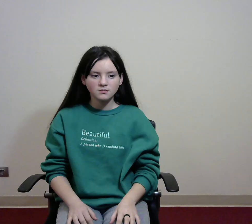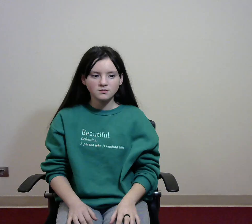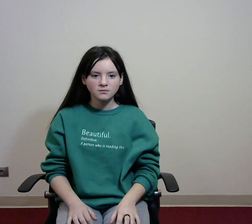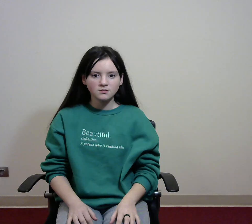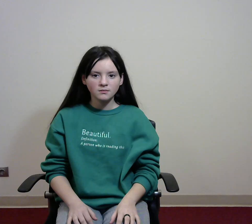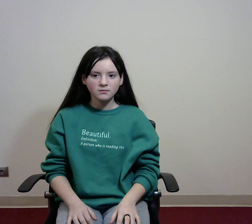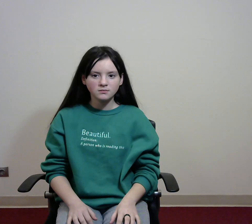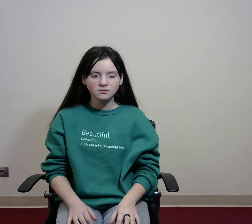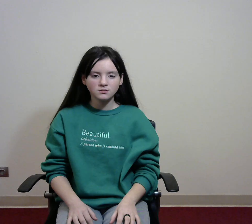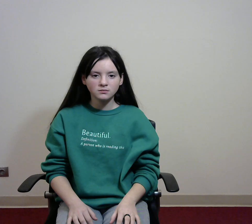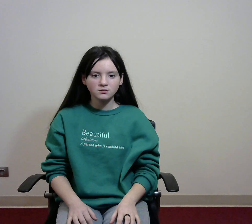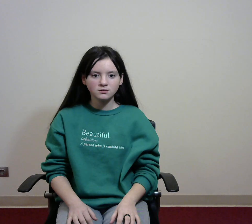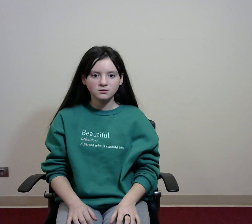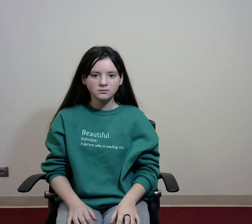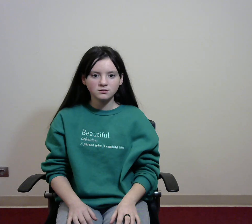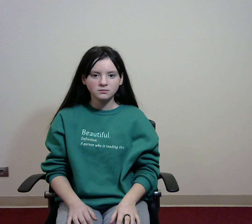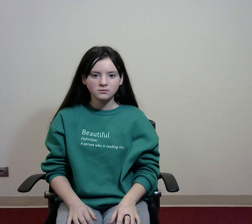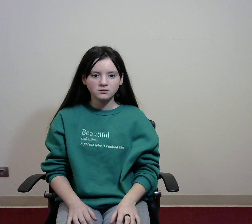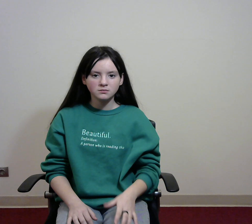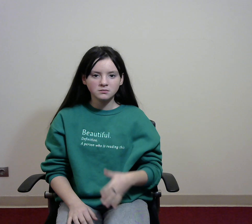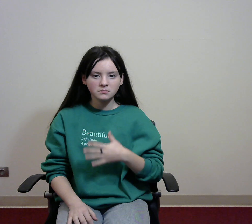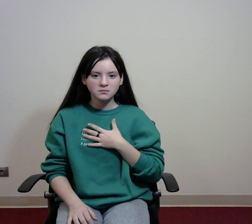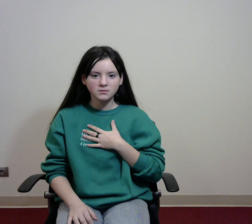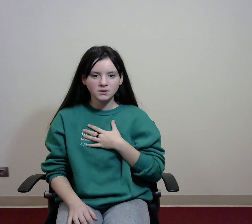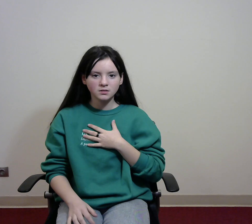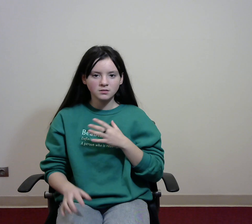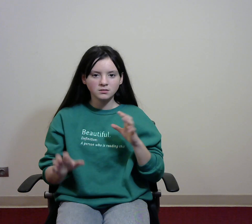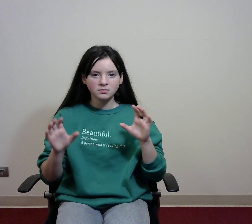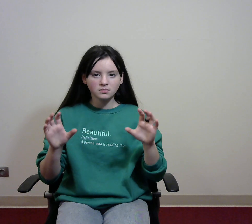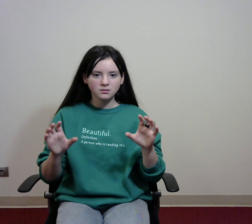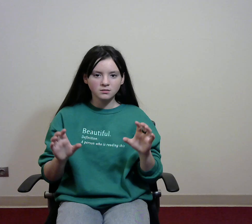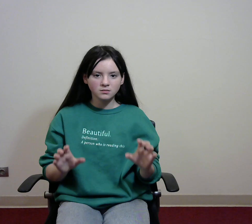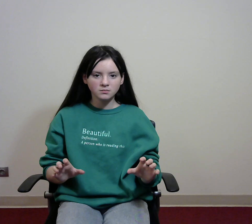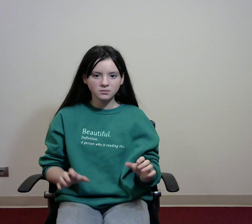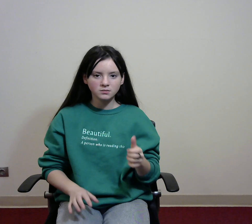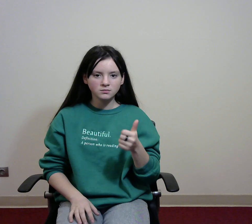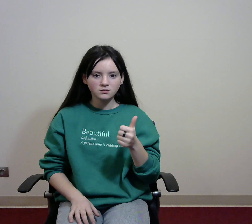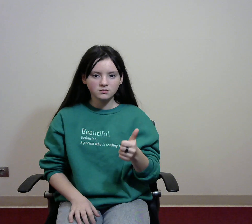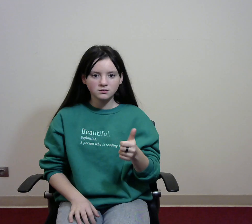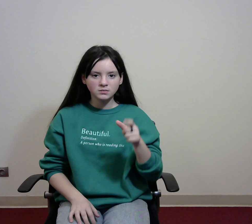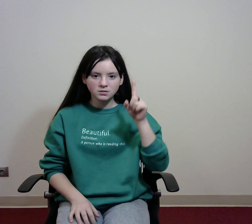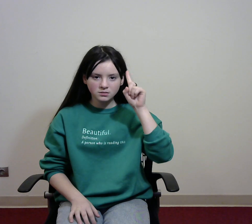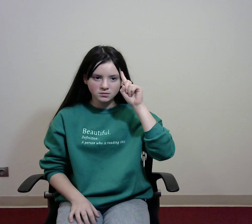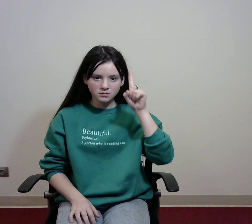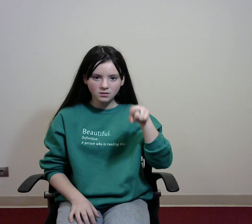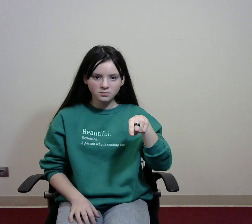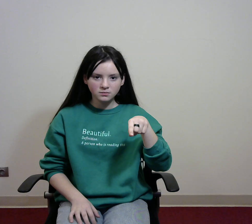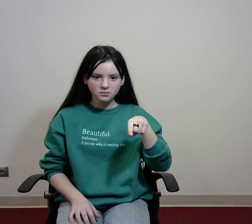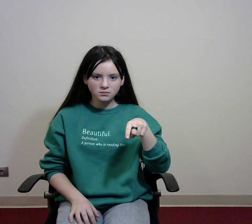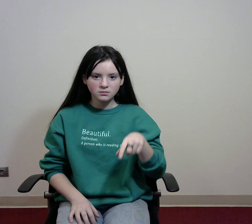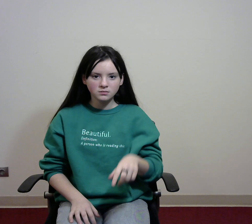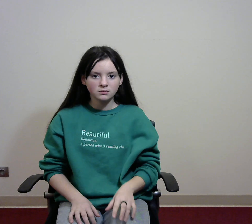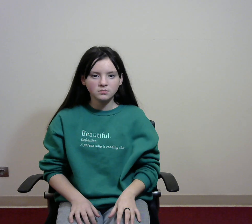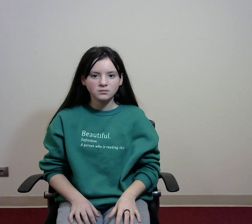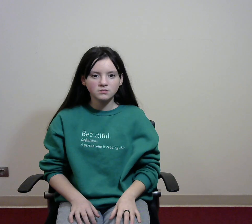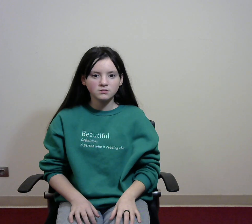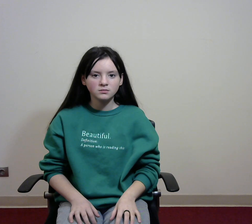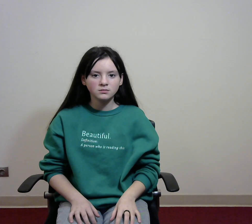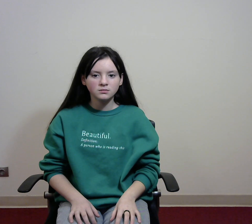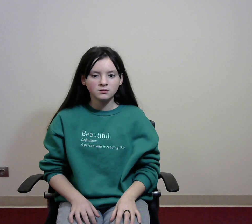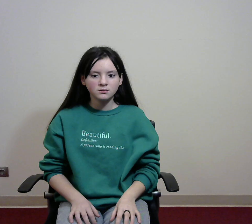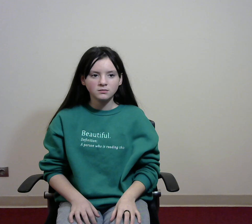Mən qanunvericiliyi yaxşı bilirəm